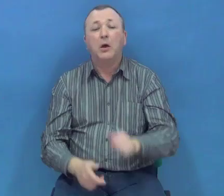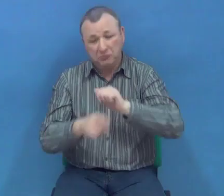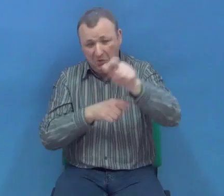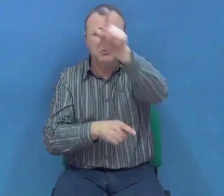Jest.